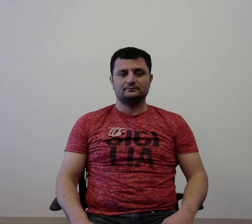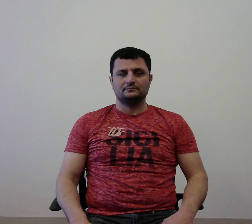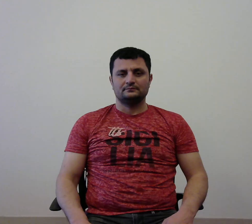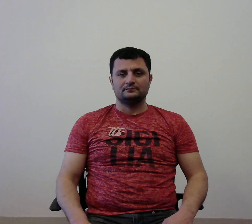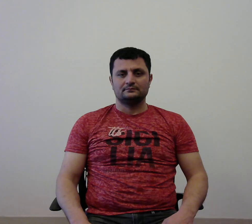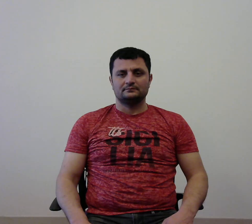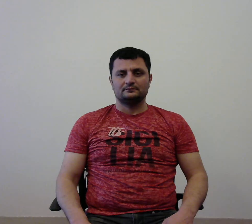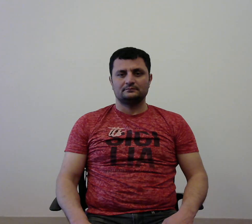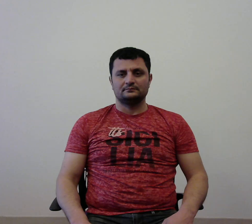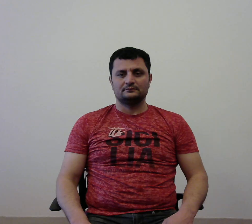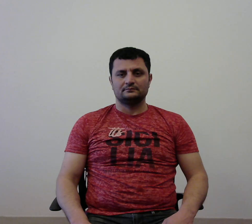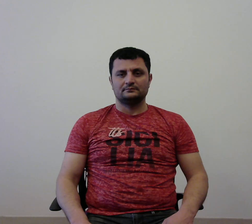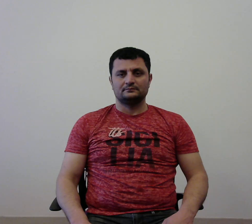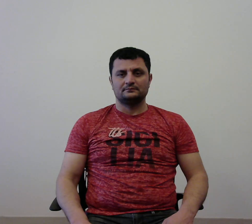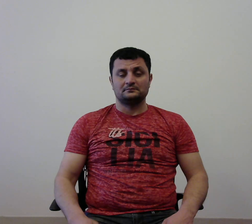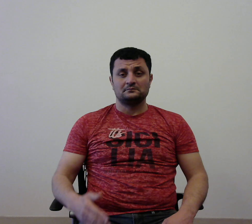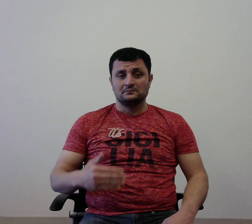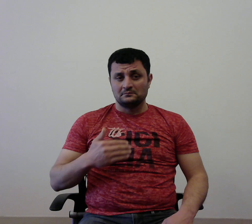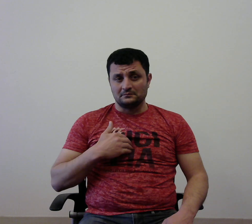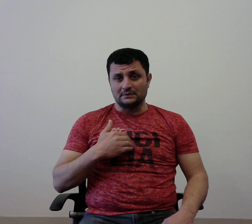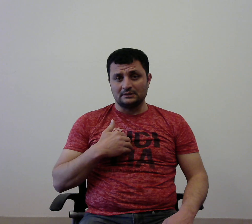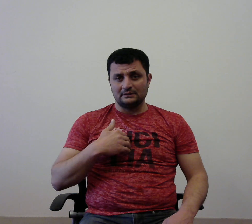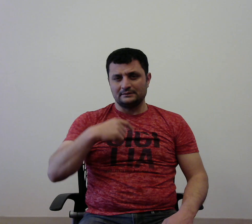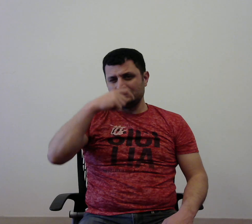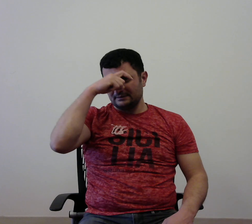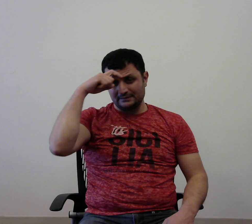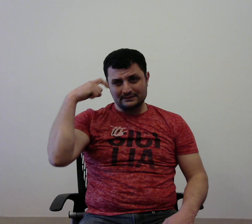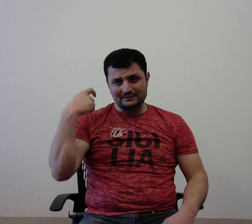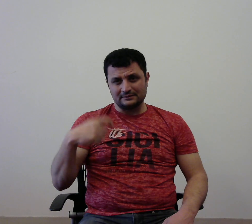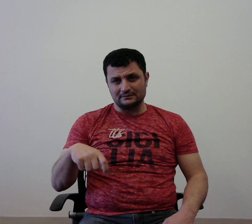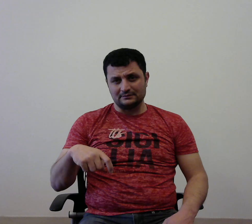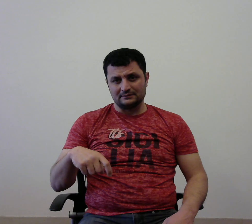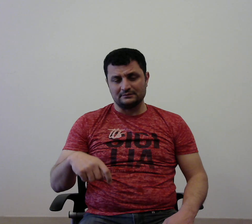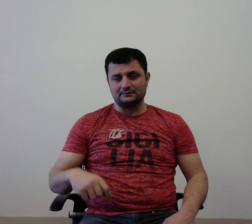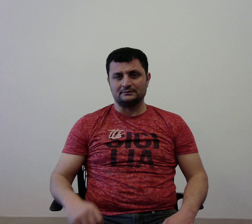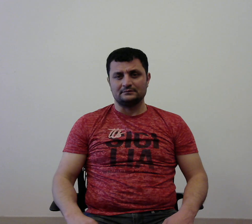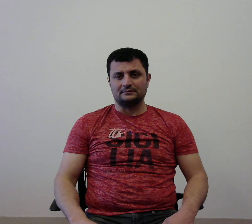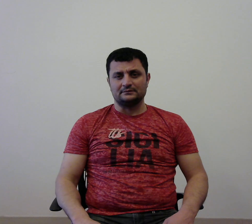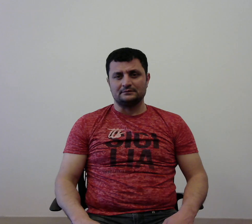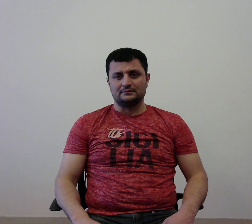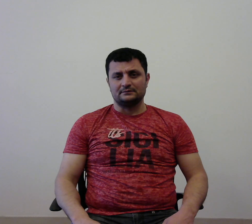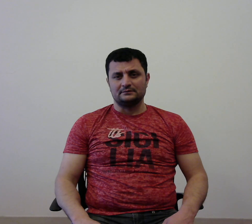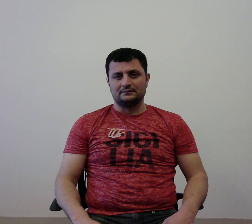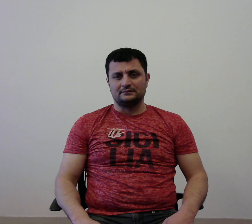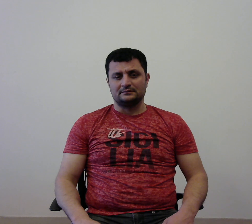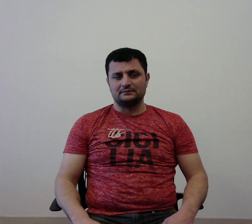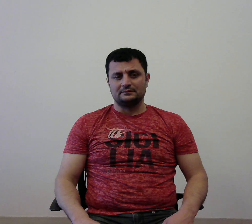Mənə istidir